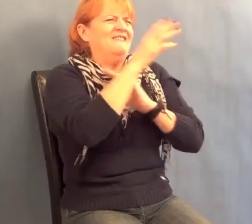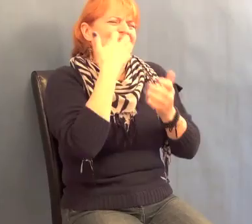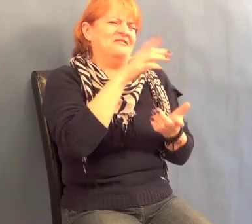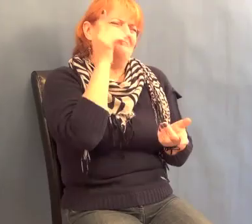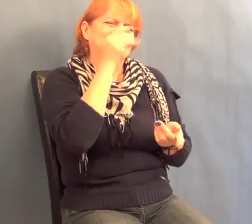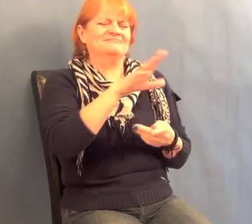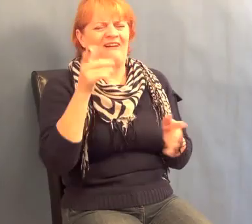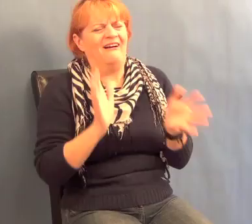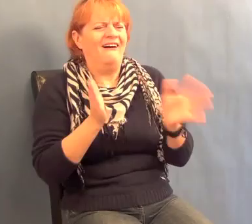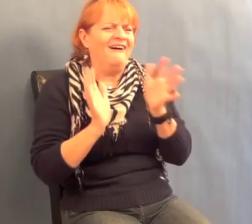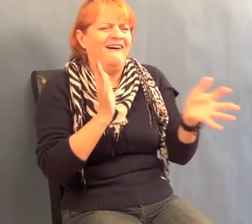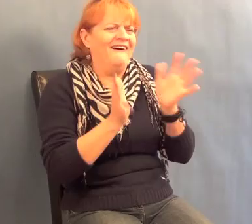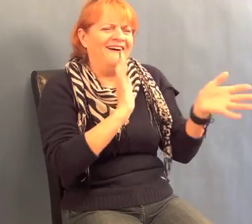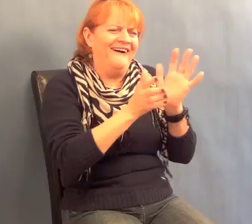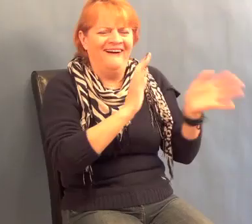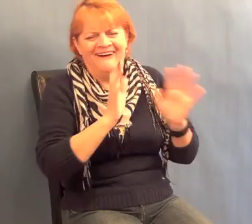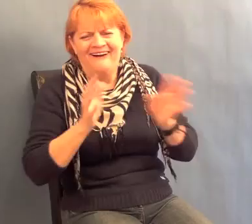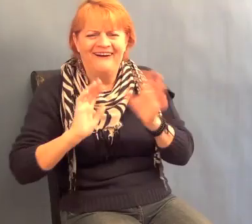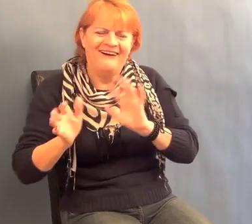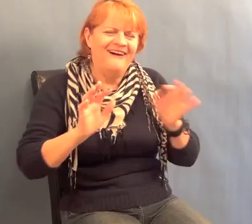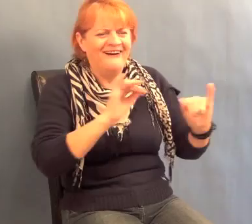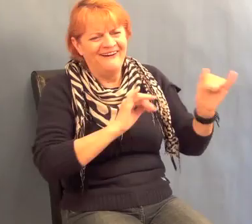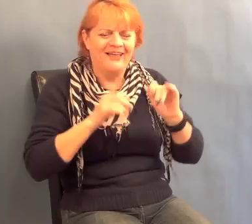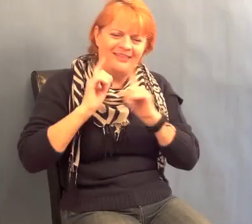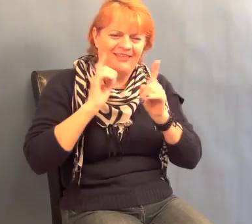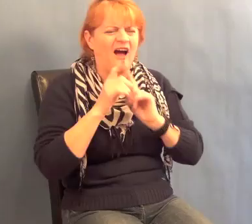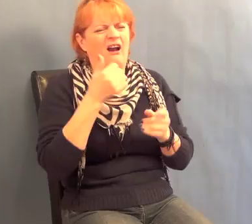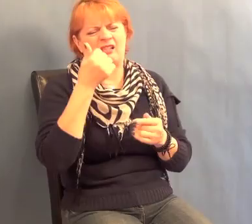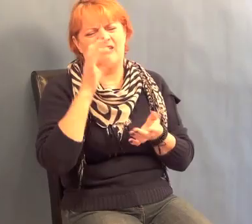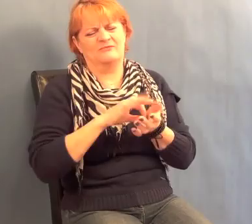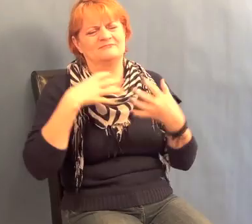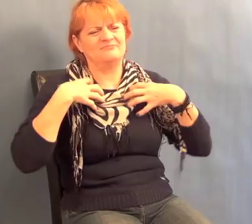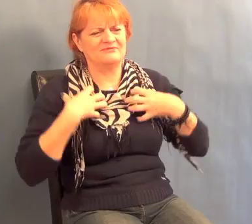Wszyscy migali i rozmawiali, jeden z nich akurat już był zmęczony.